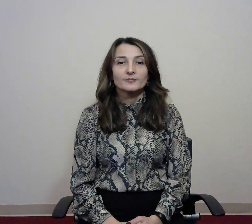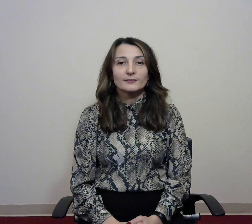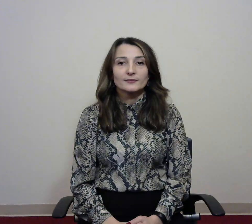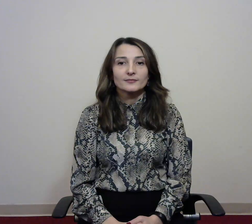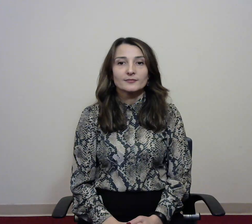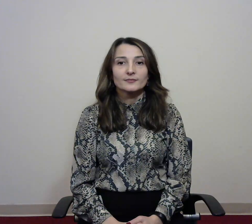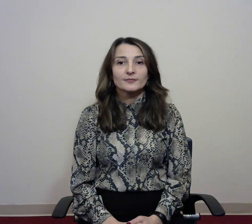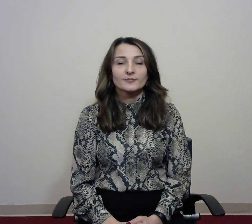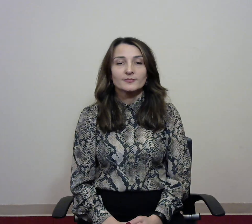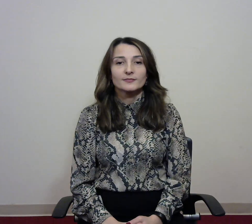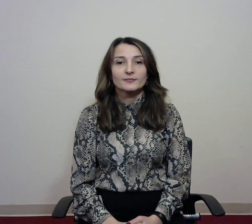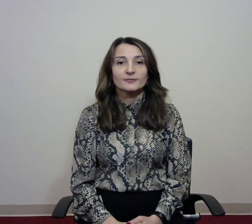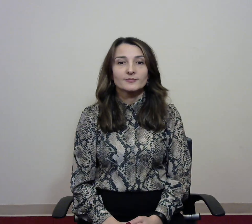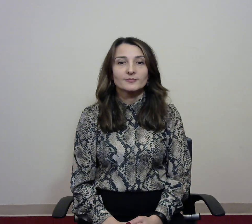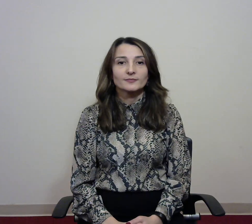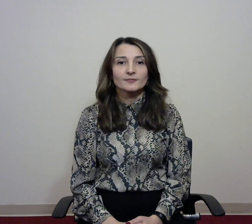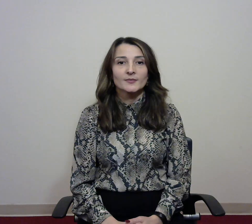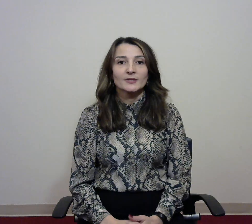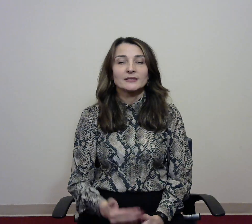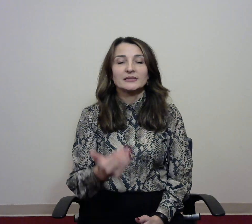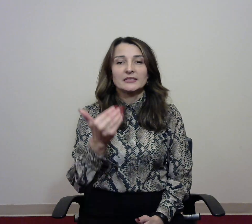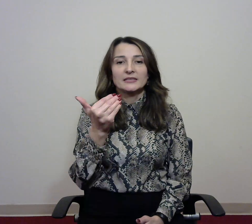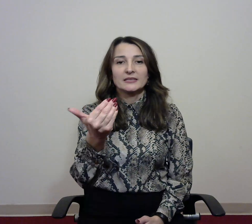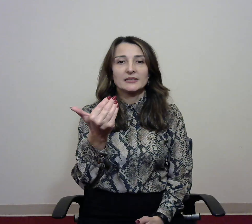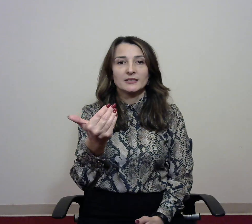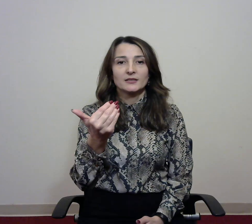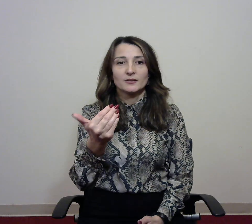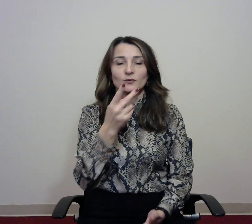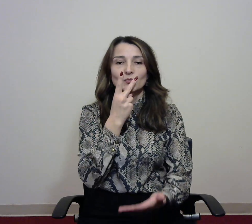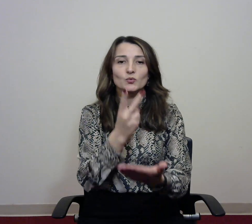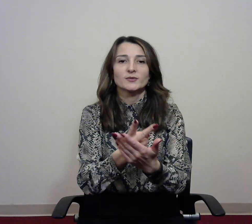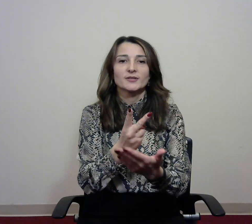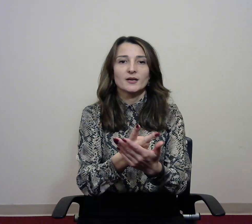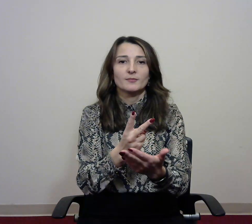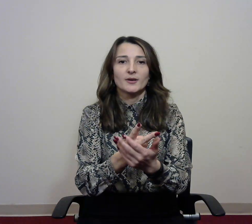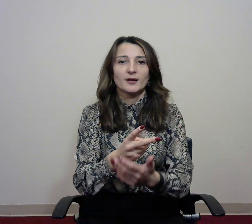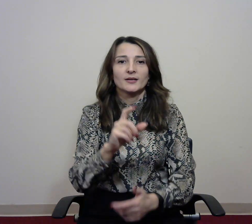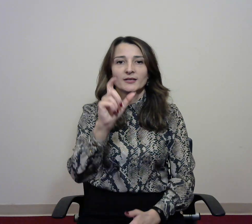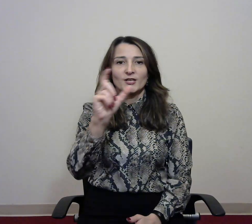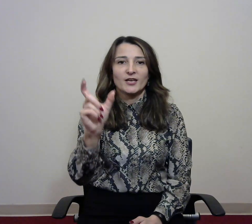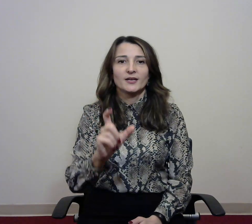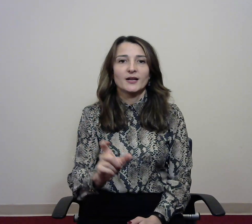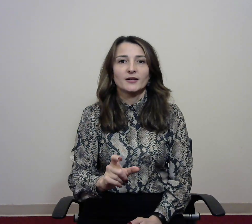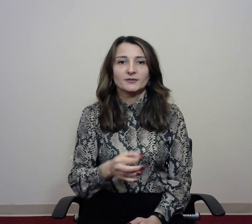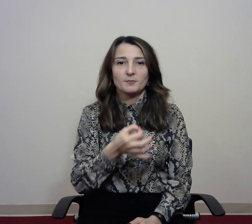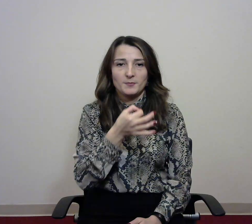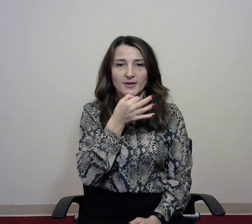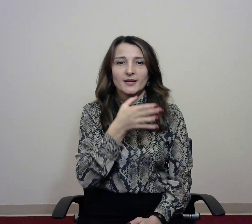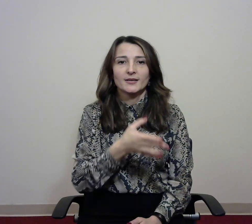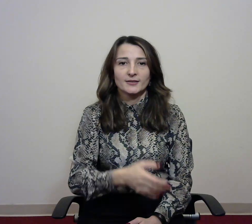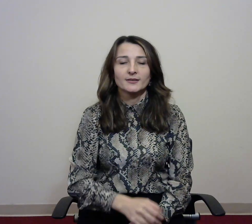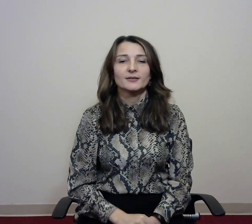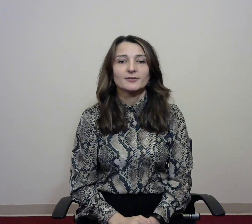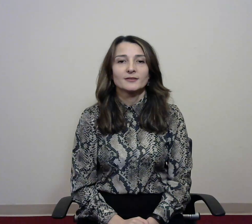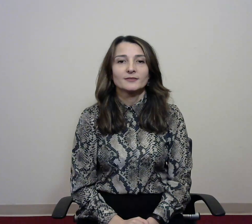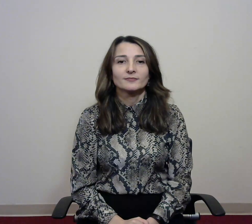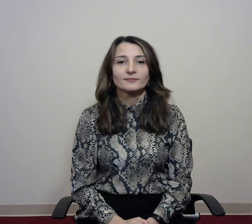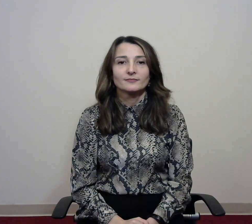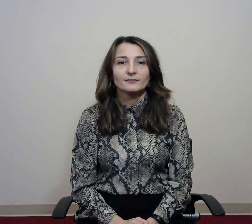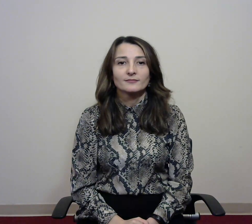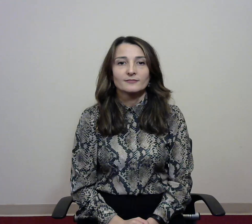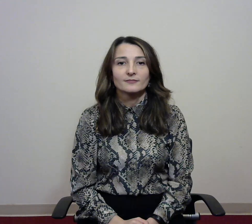Sizə göstərilən şeiri bəyəndiniz?